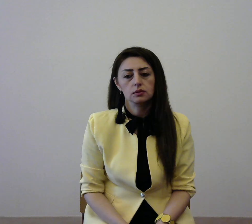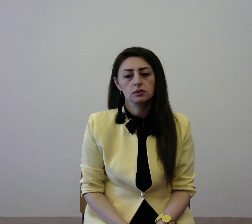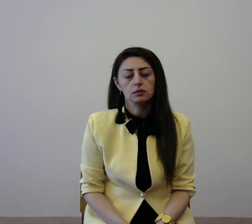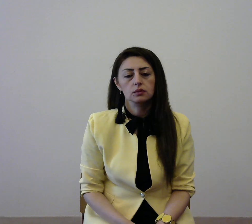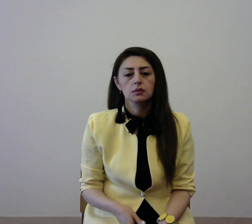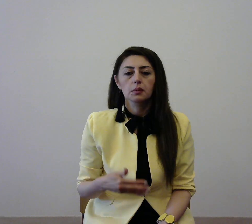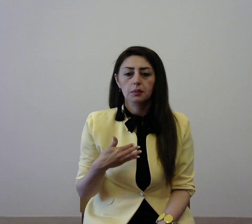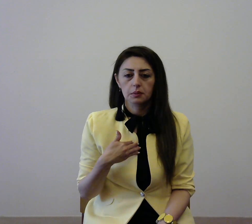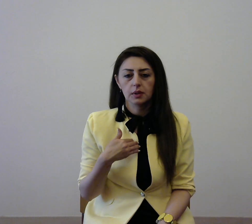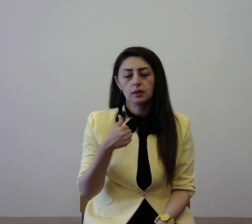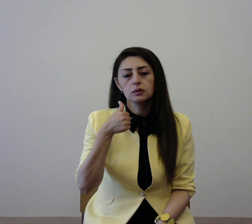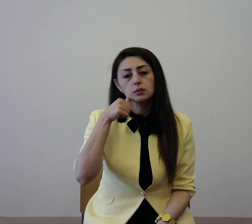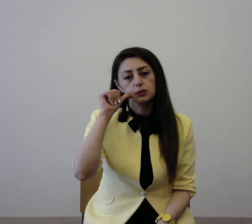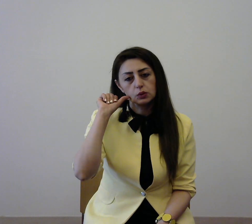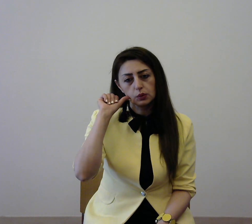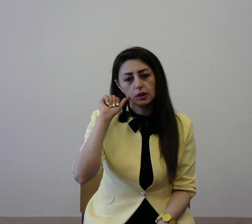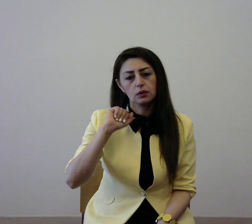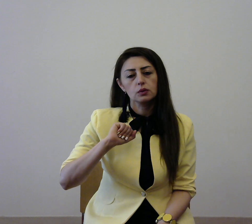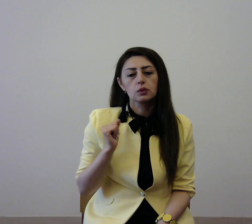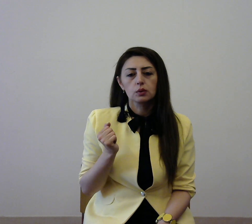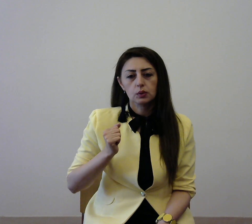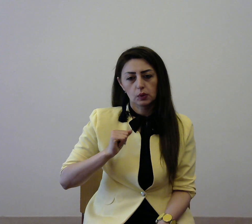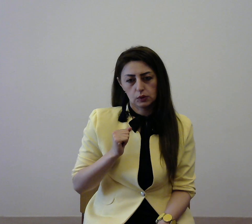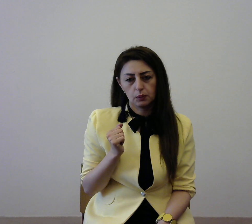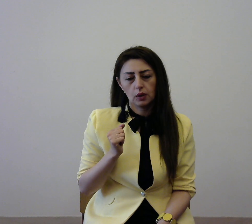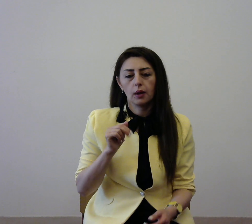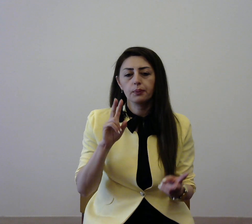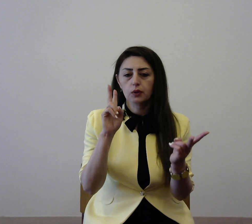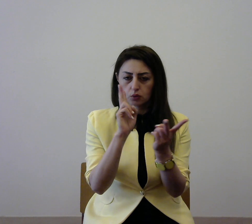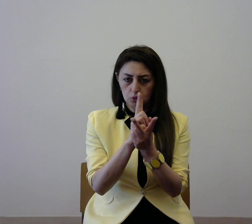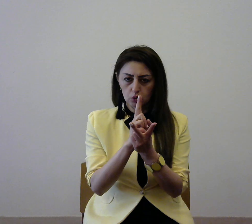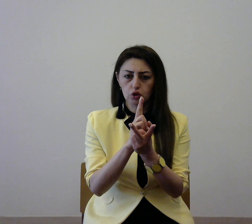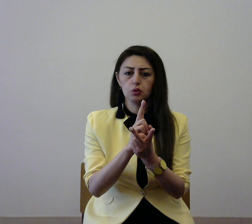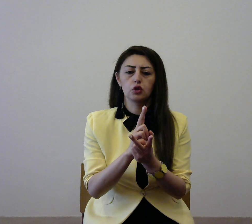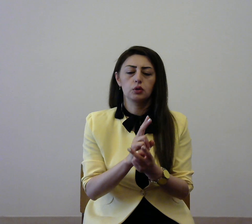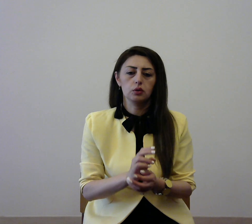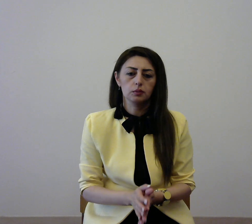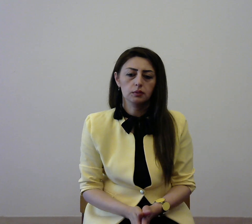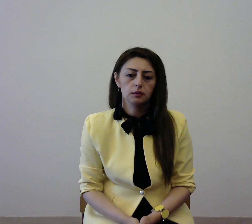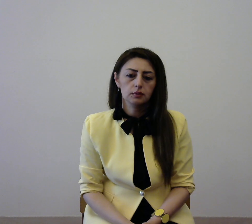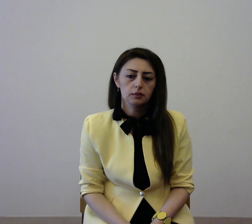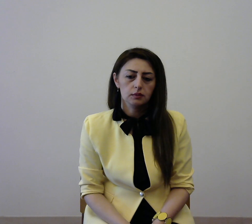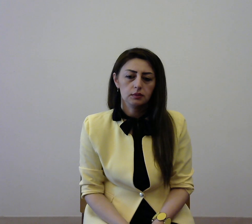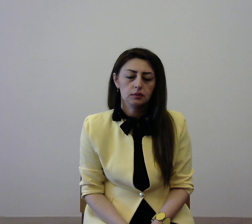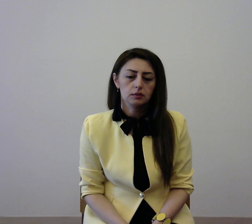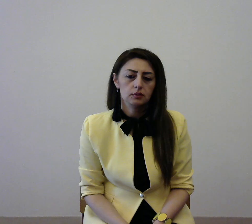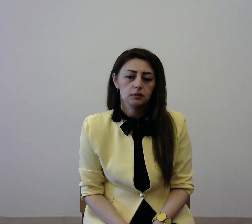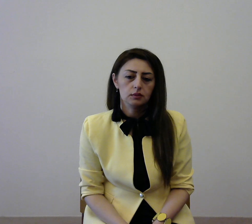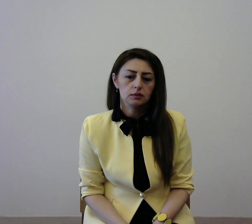Mən dünən dostlarımla görüşmüşdüm